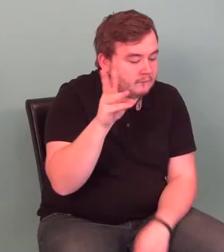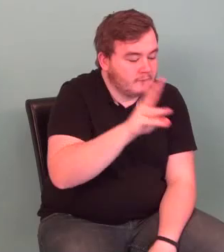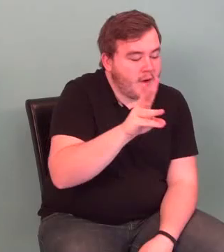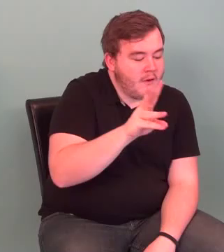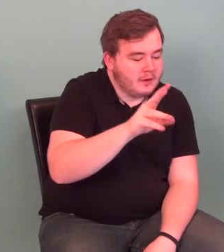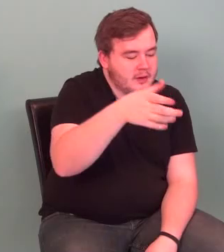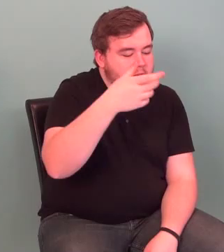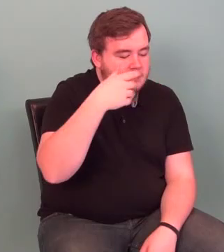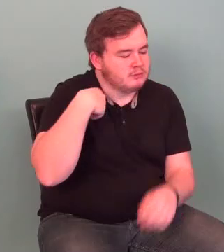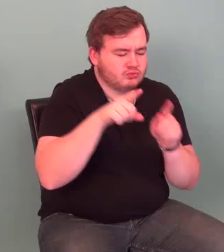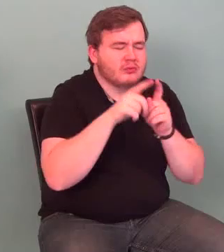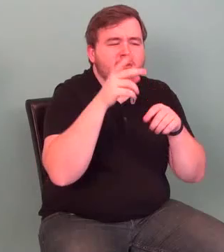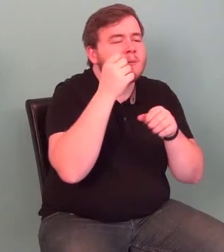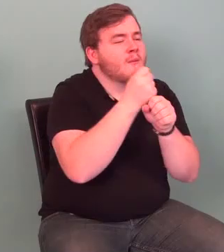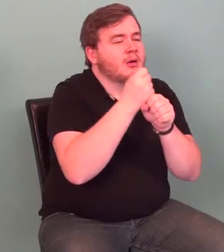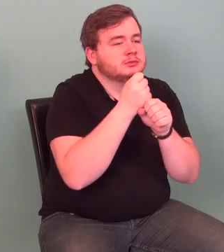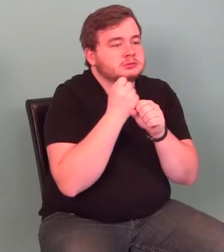We wtorek tak samo pracuję.